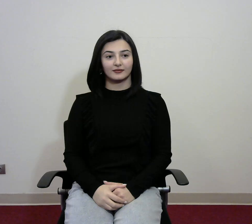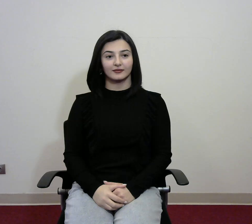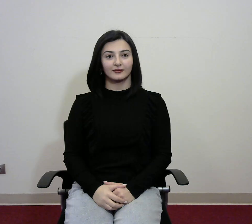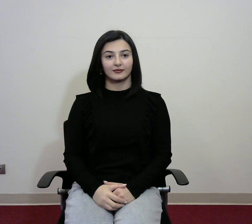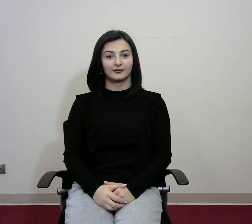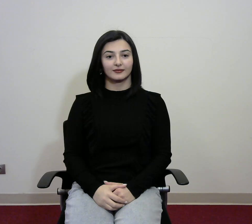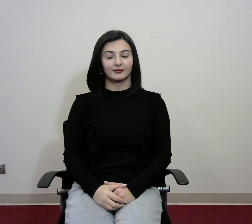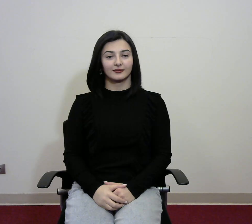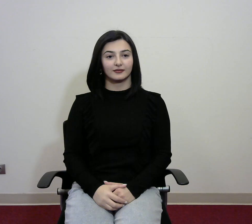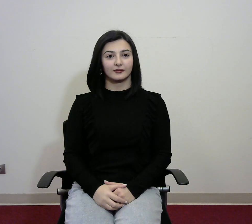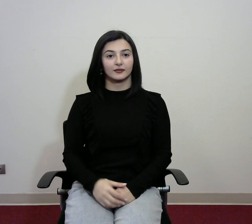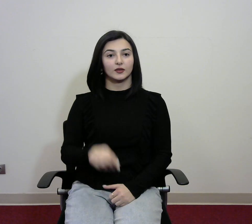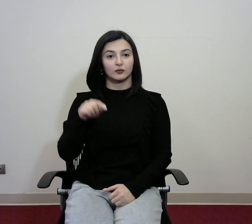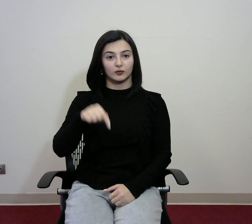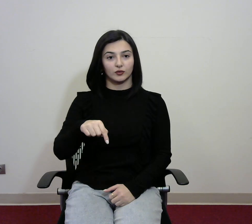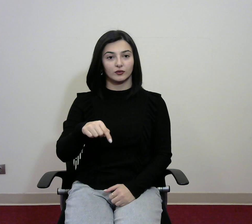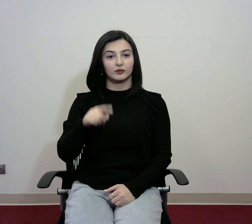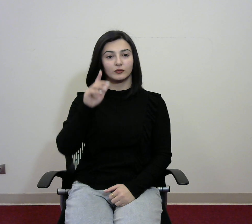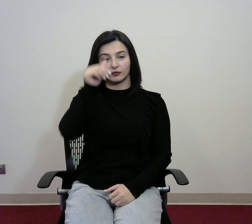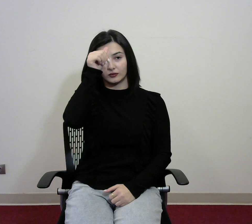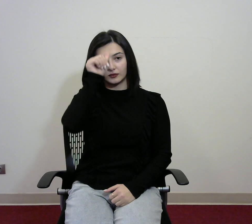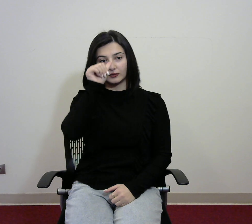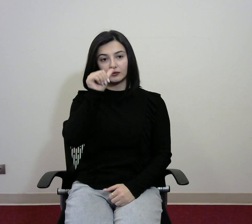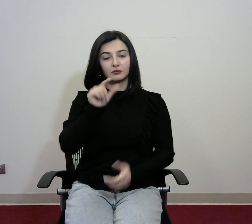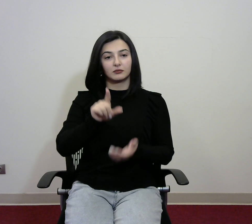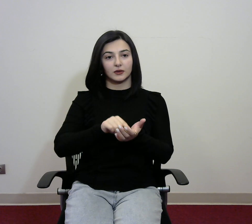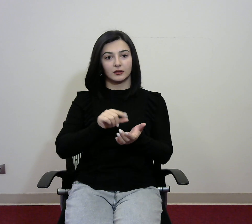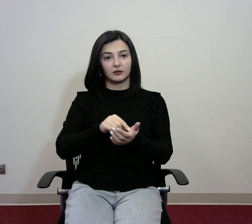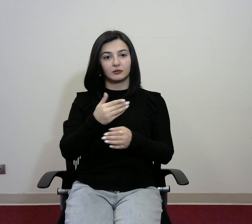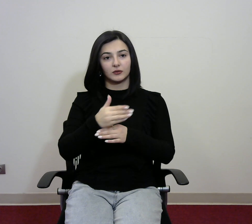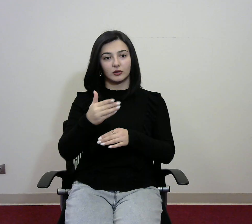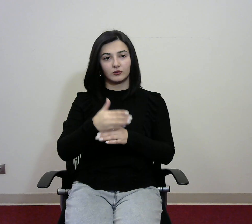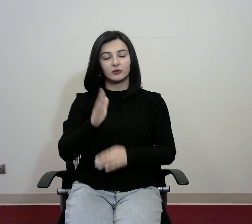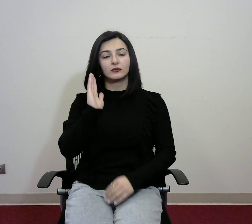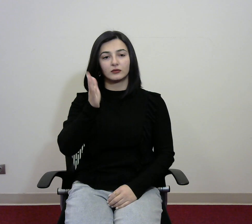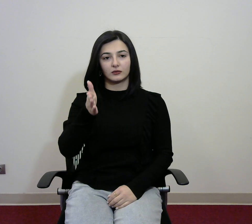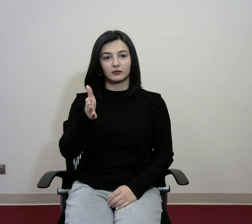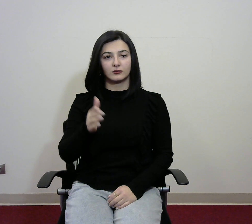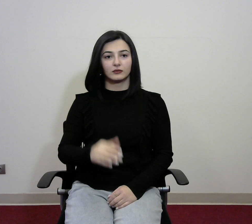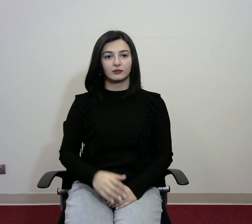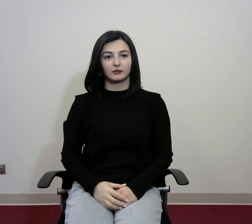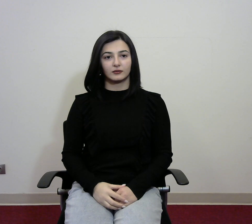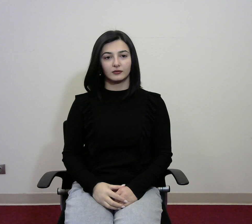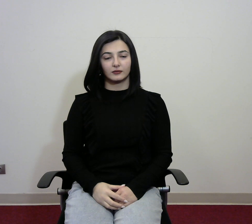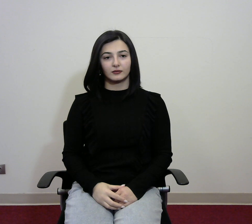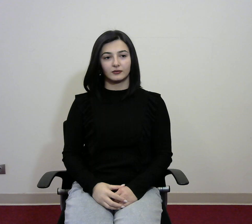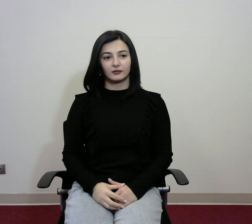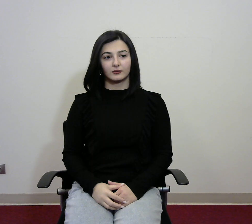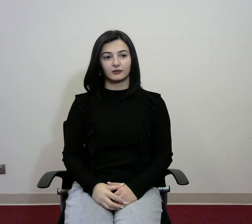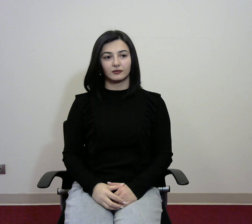Bu ay pensiyalar gecikəcək